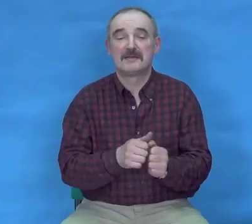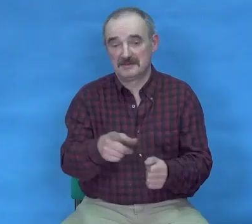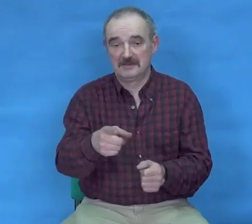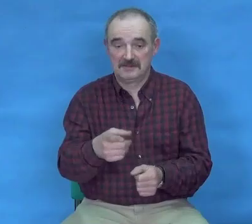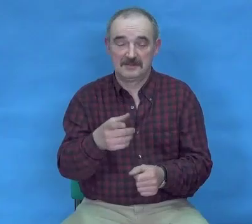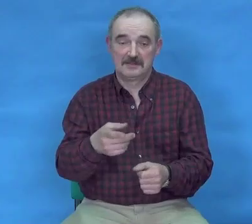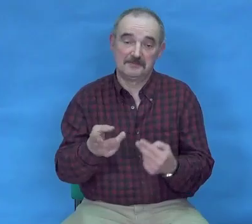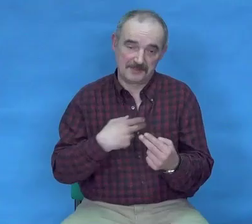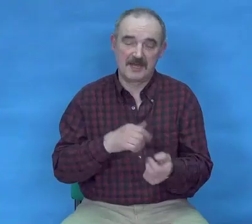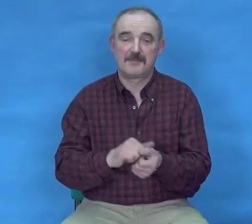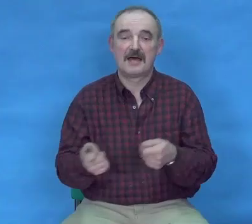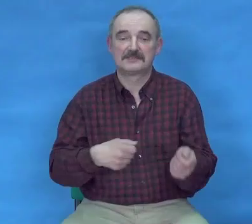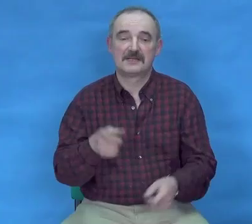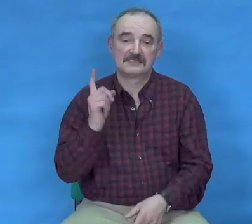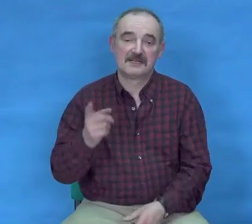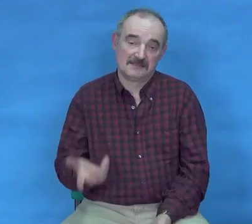Tak jak ty podpowiadasz - zakaz handlu.